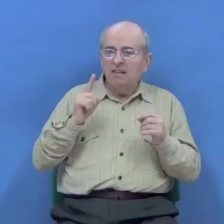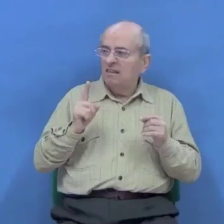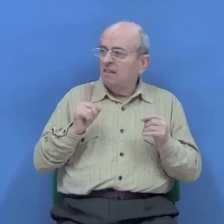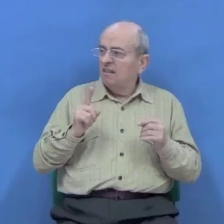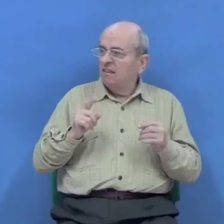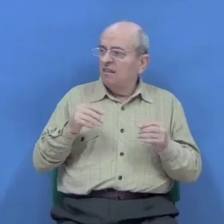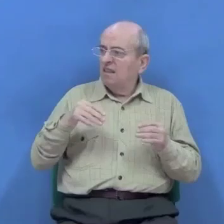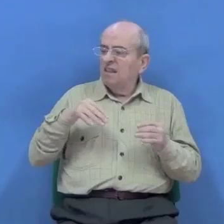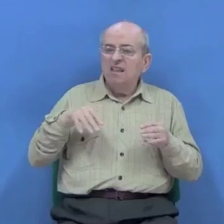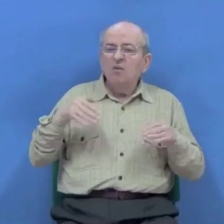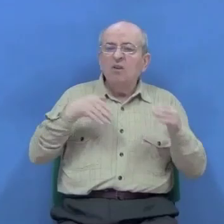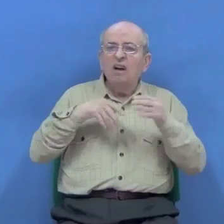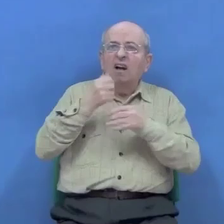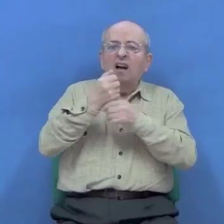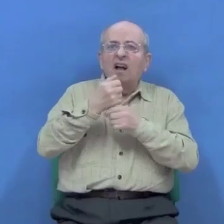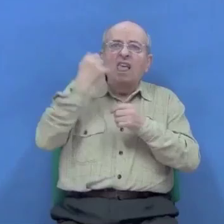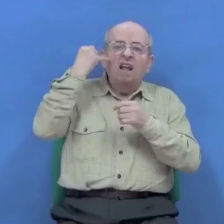W górach znak trójkątny uwaga.